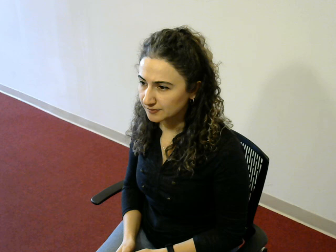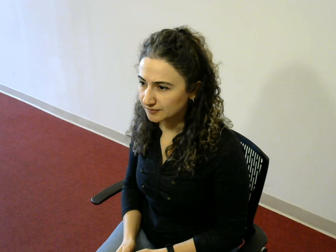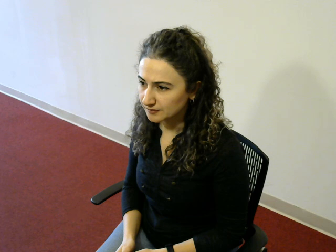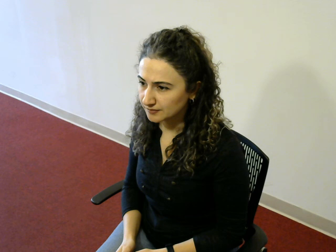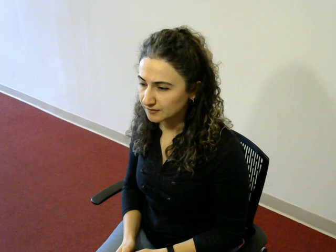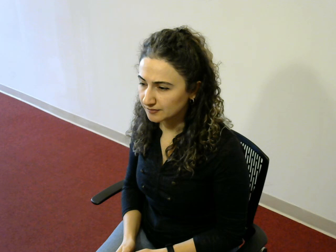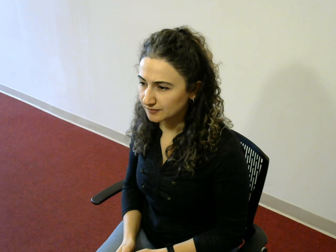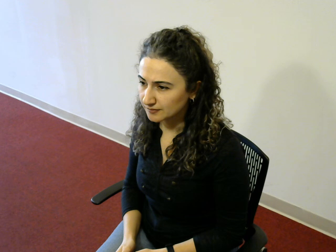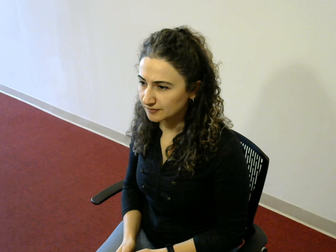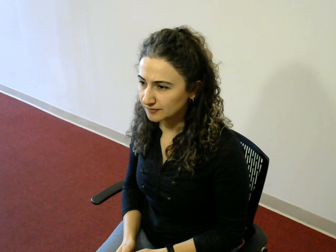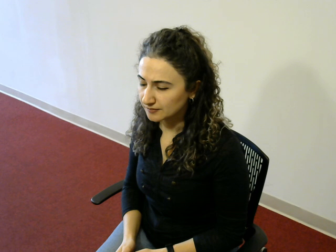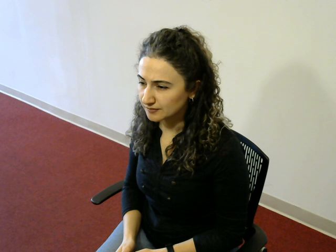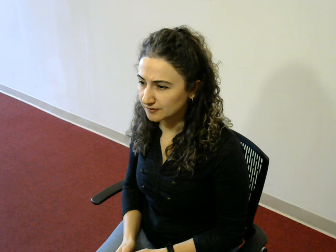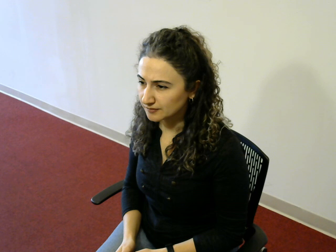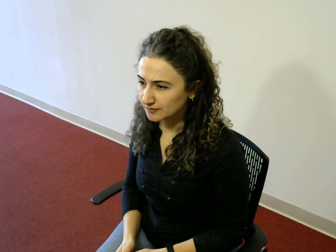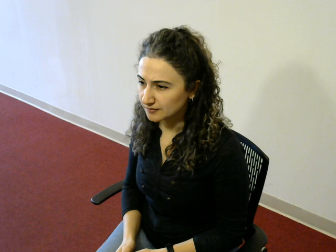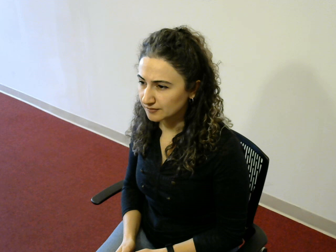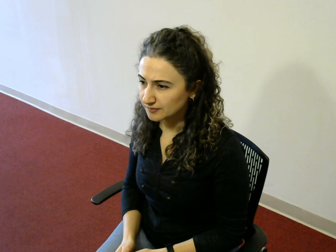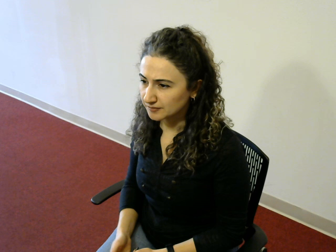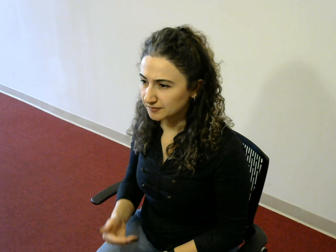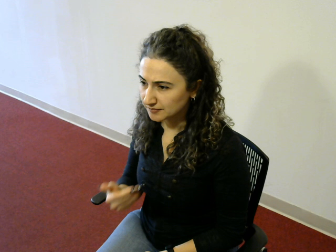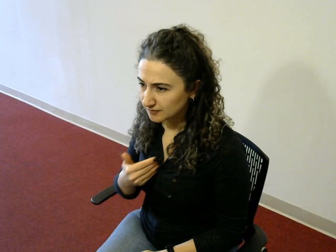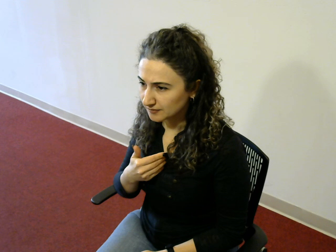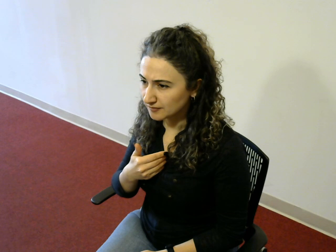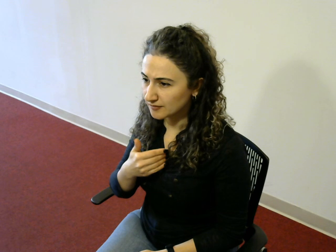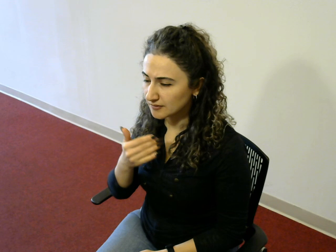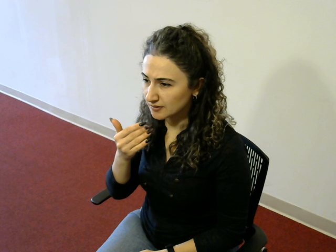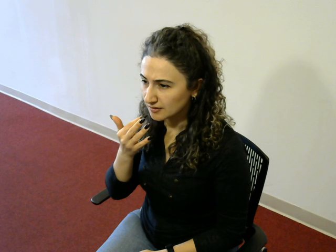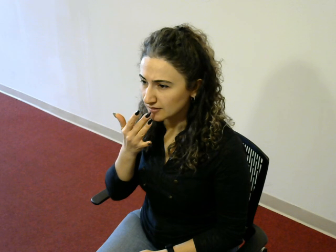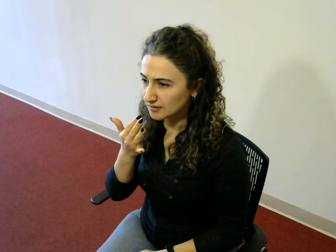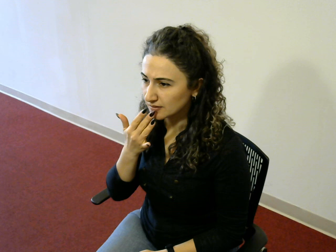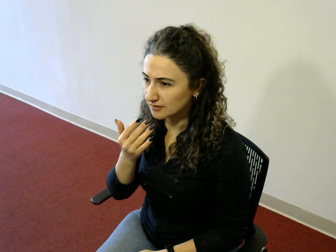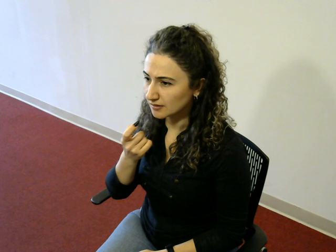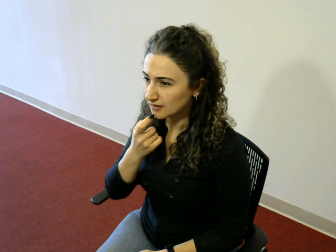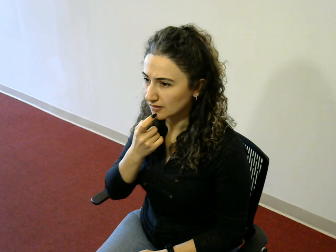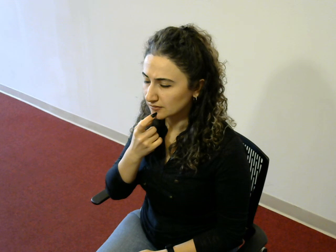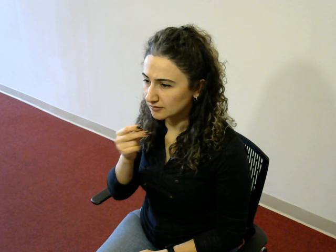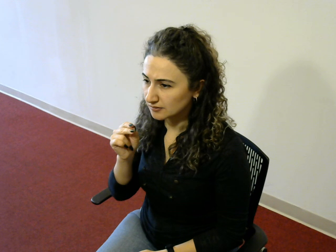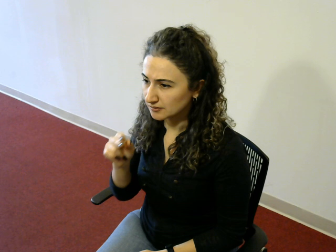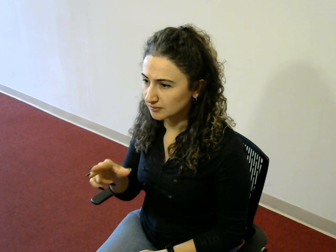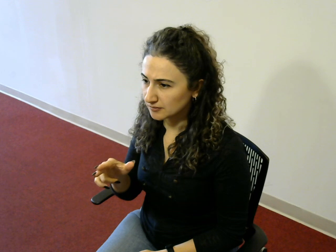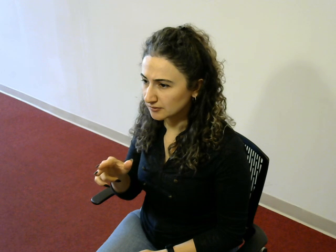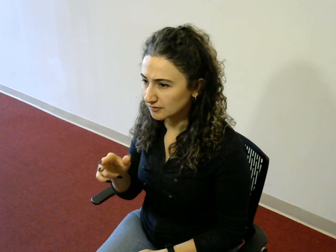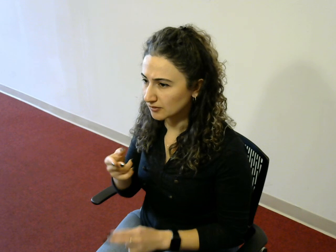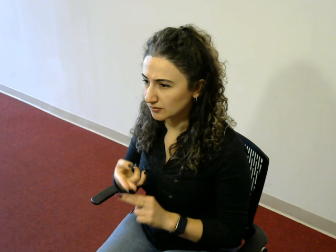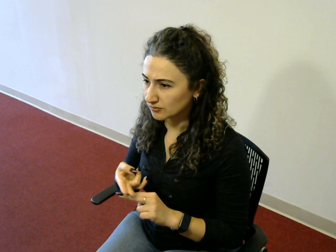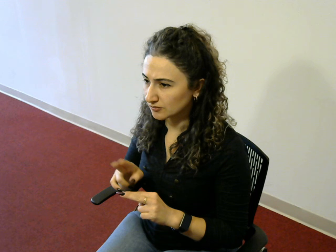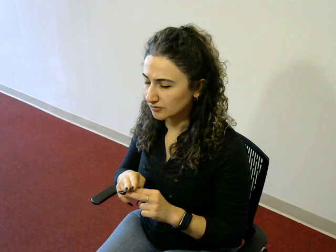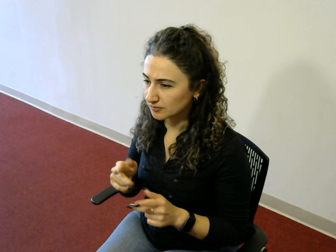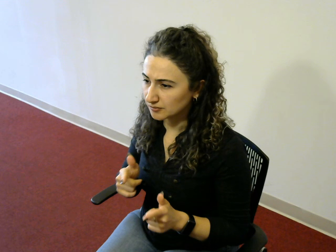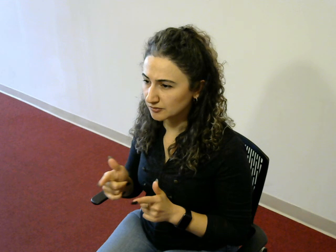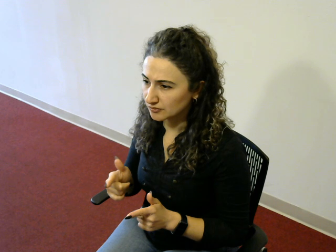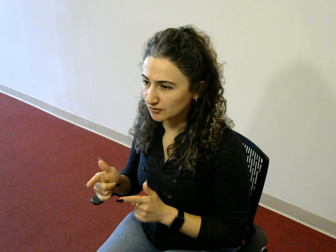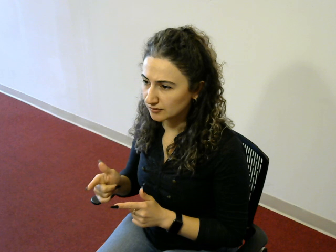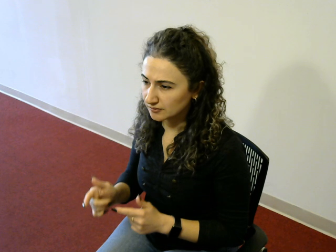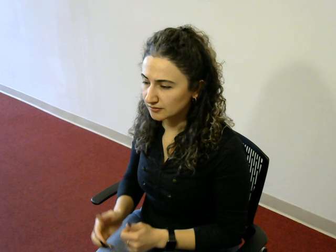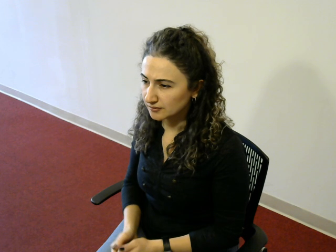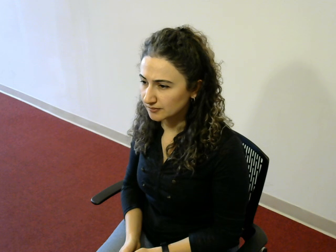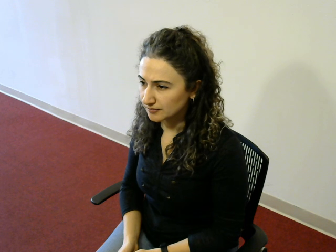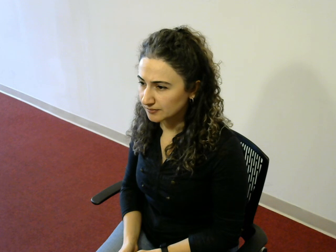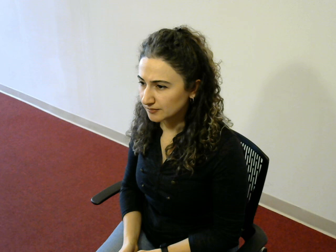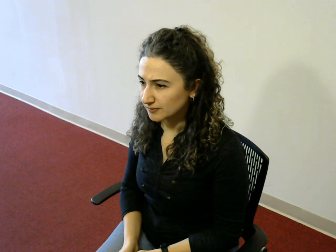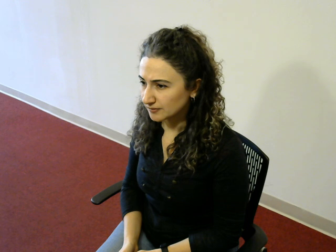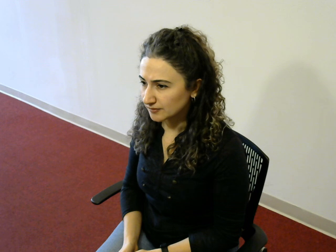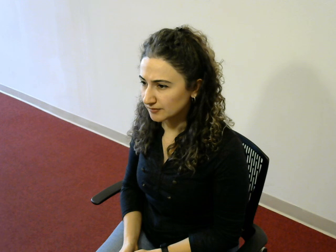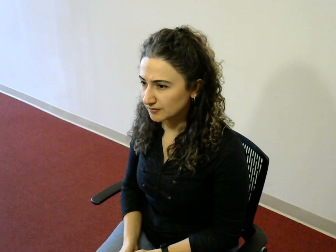Mən xarici dil diplom üçün hazırlaşıram